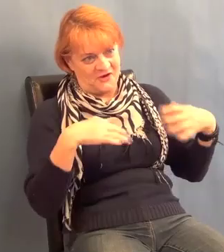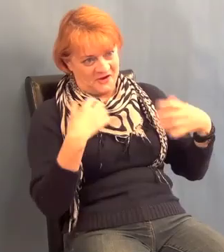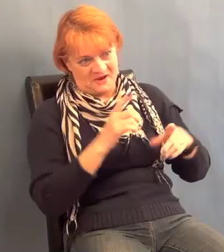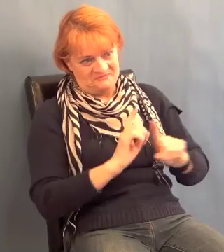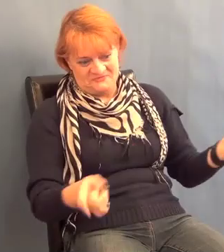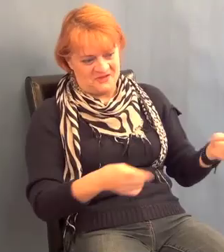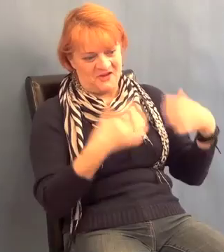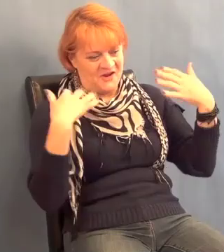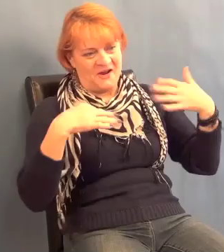Koniom nie wolno się kąpać.